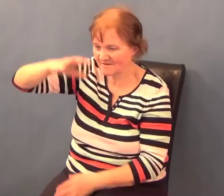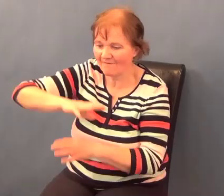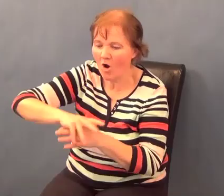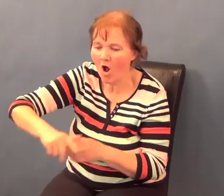Woda.